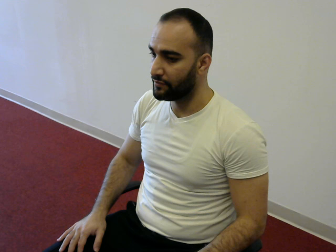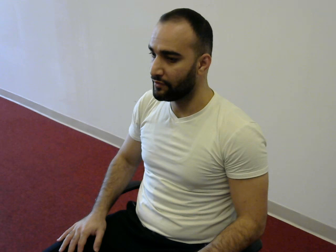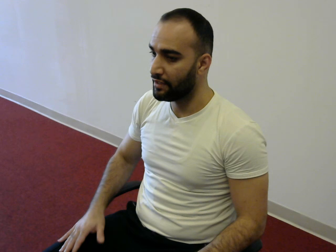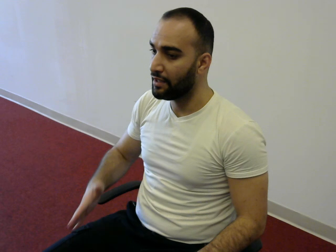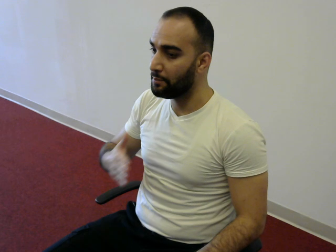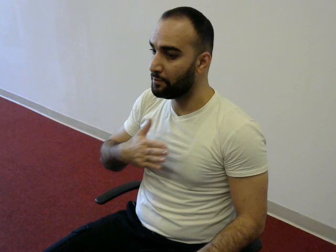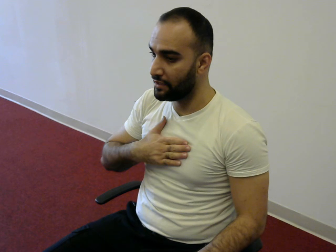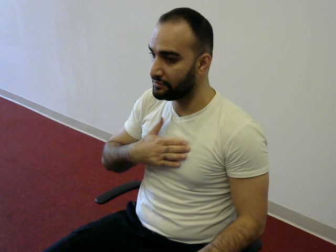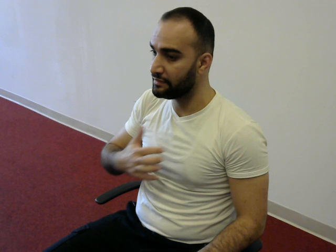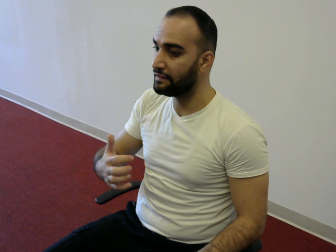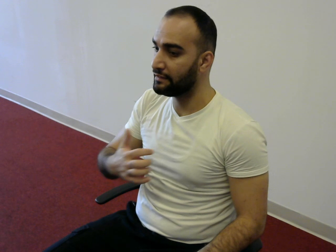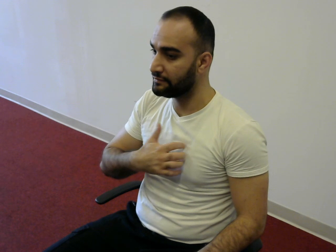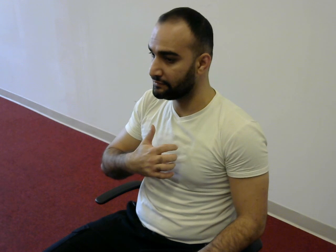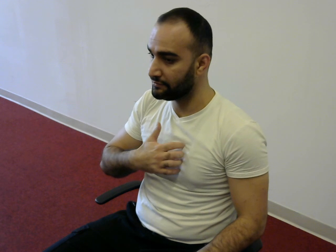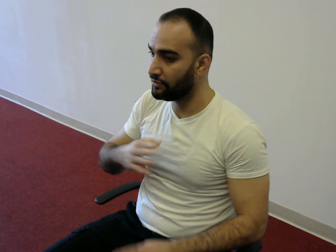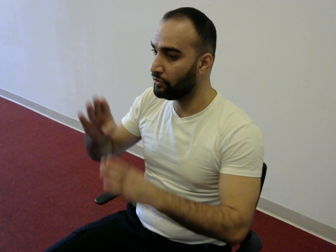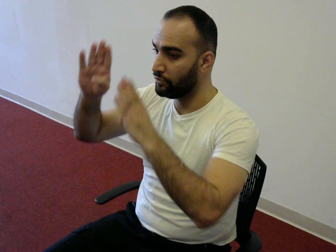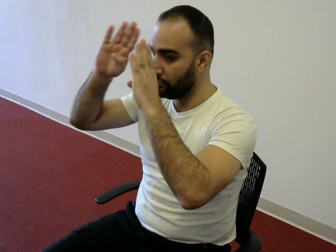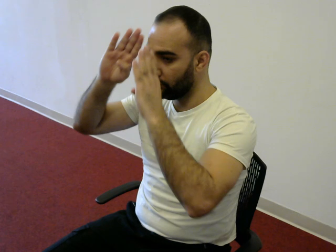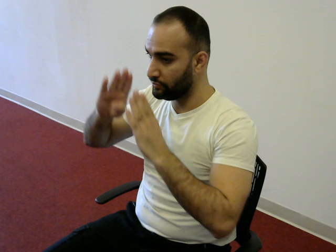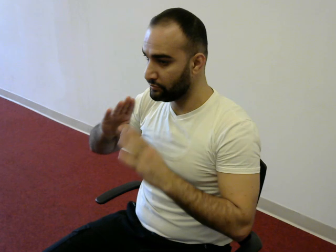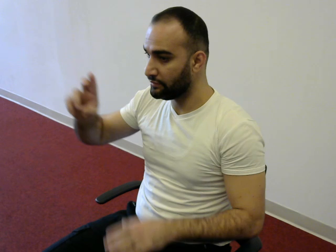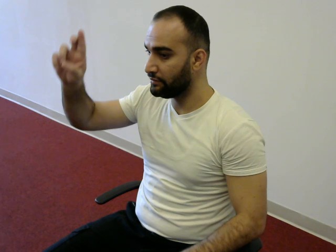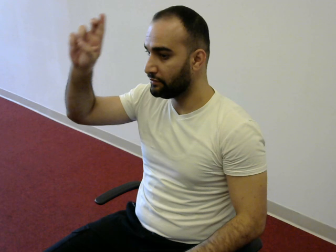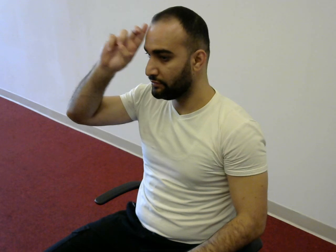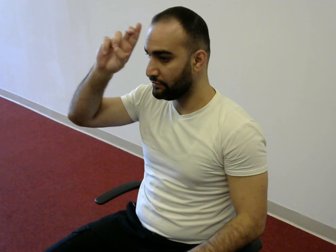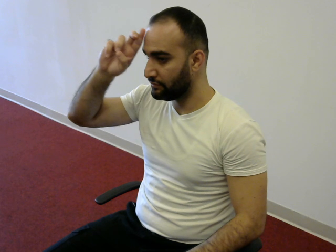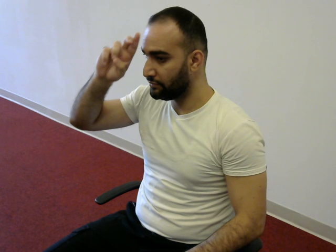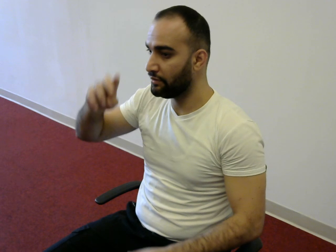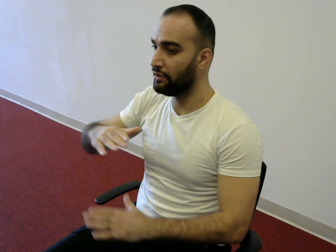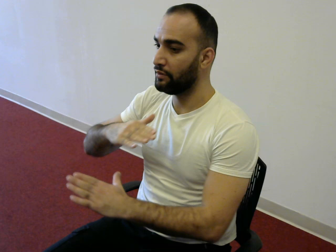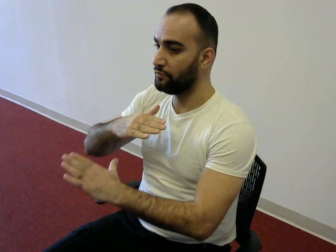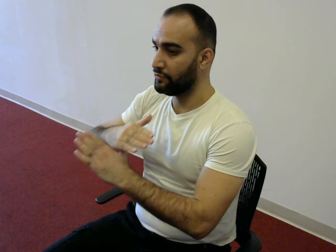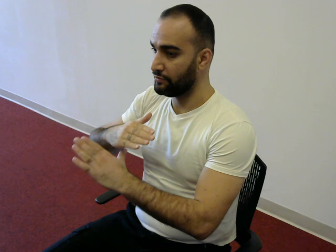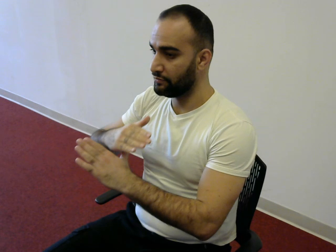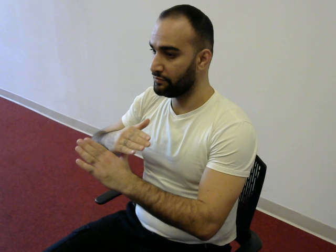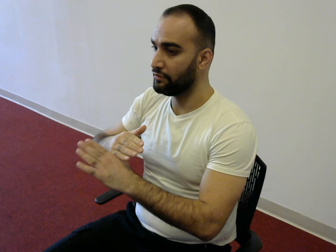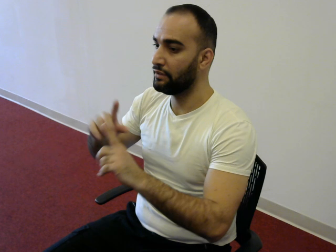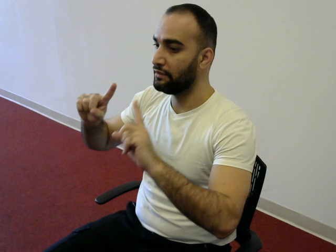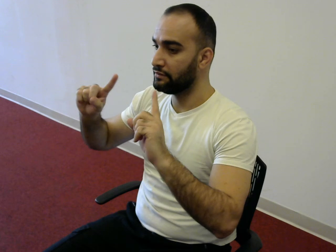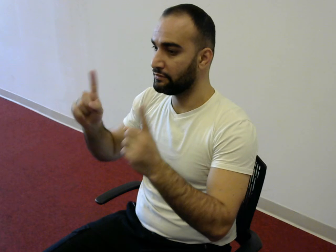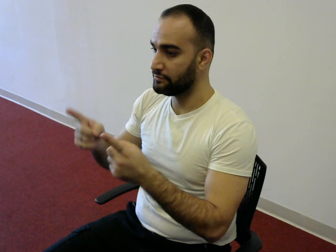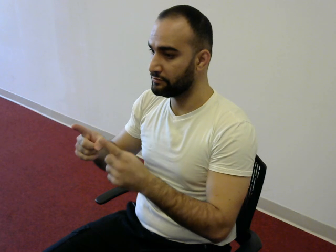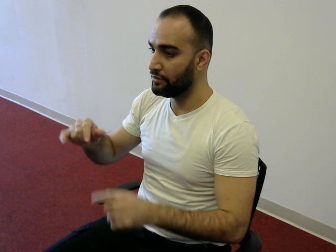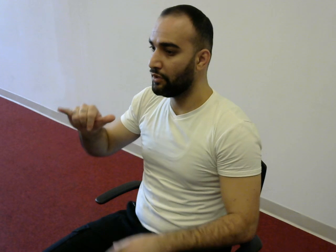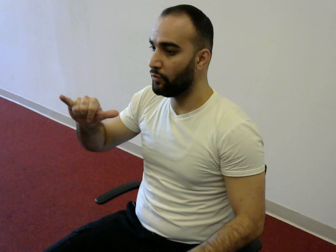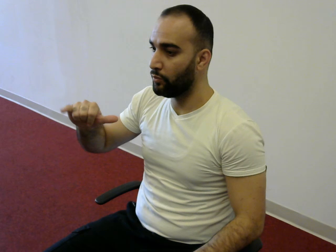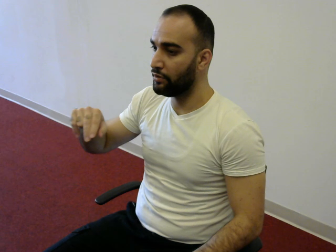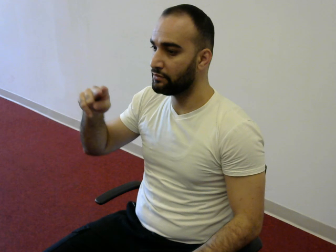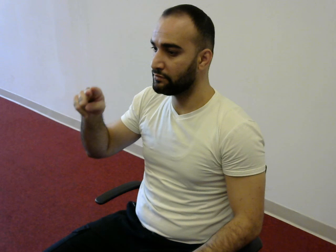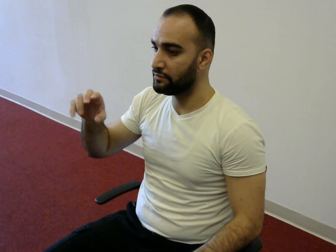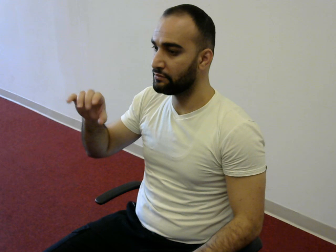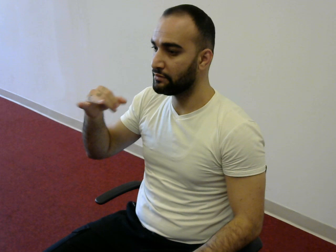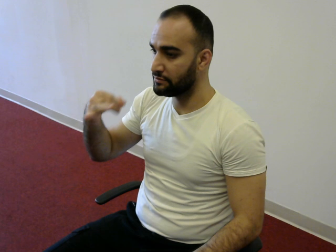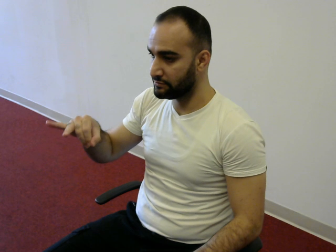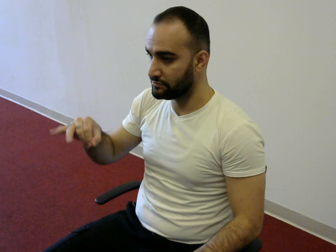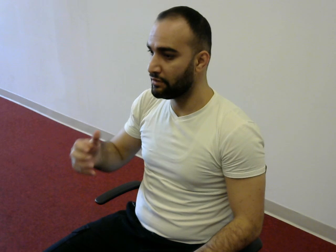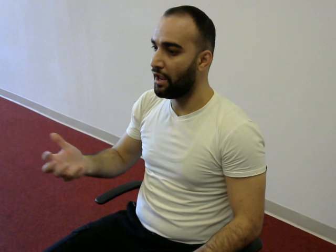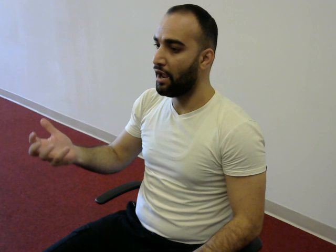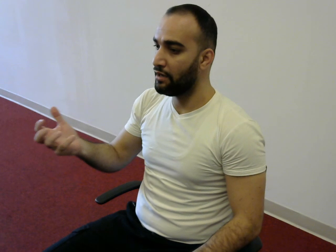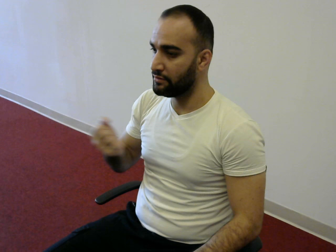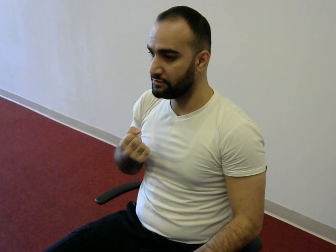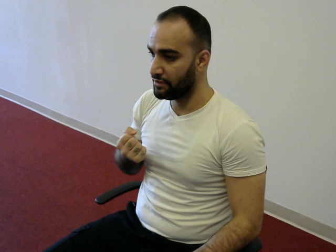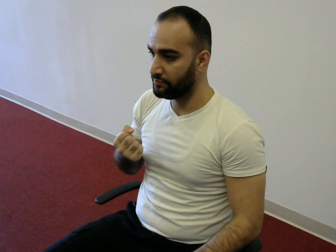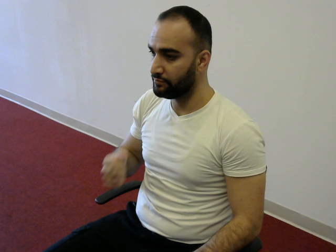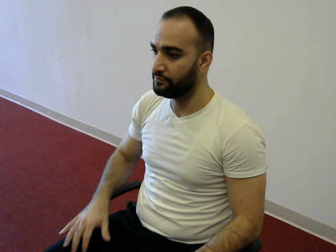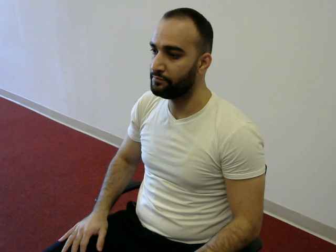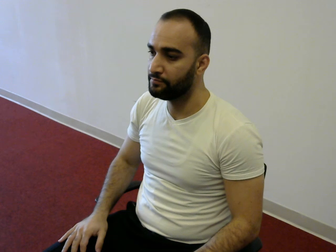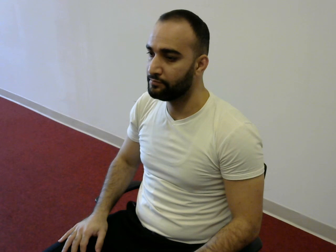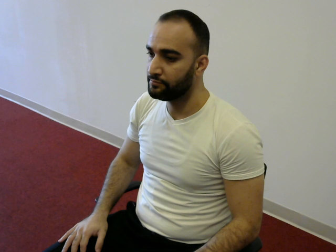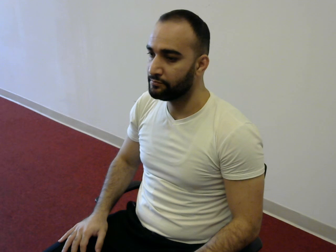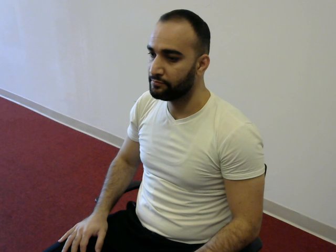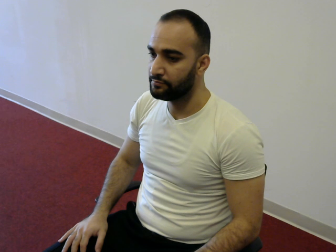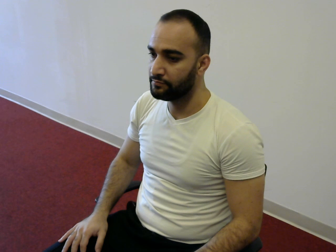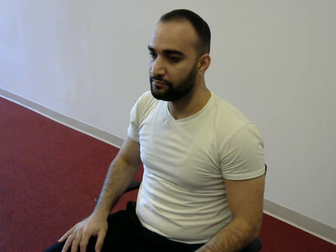Mən istəyirəm ki, ünvanlı dövlət sosial yardımı (ÜDSY) alım